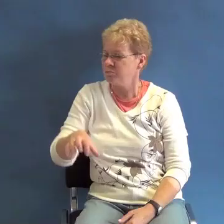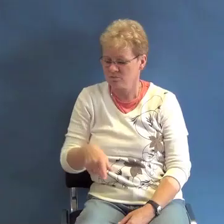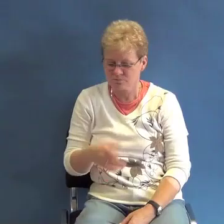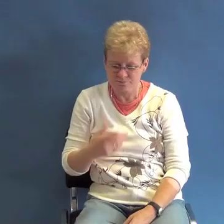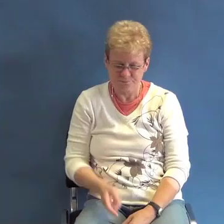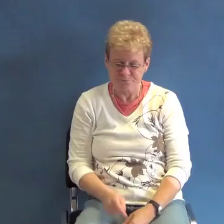To ja wiem.